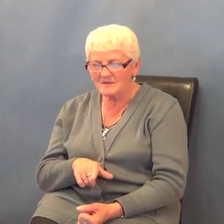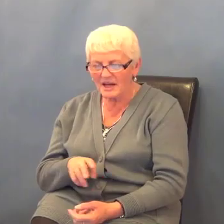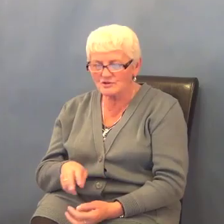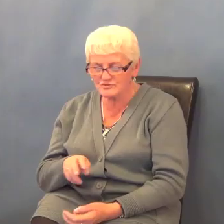Szukają.